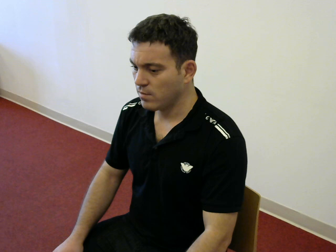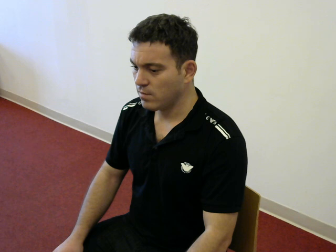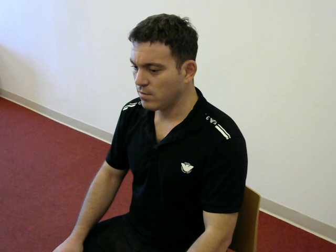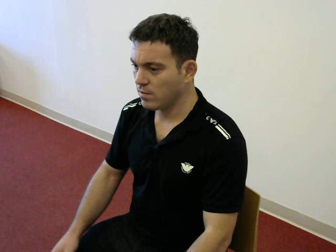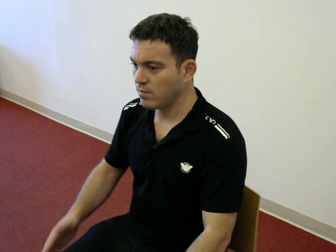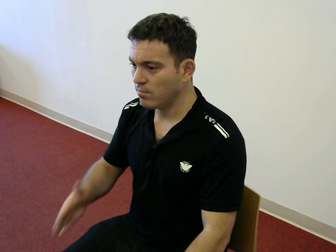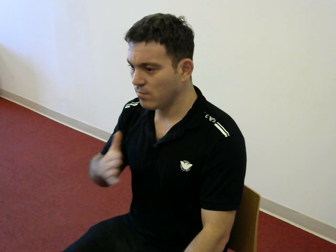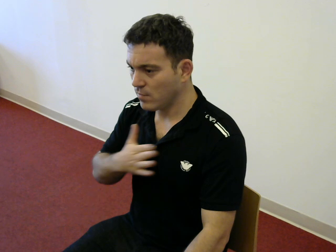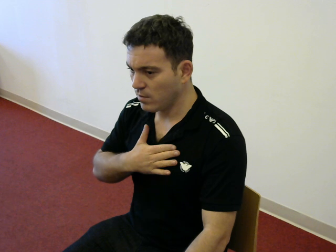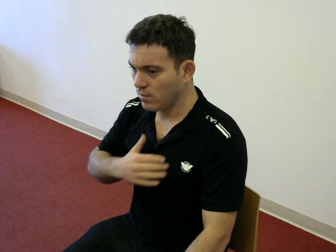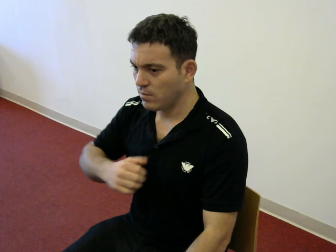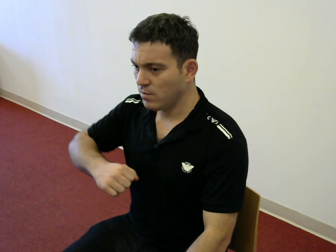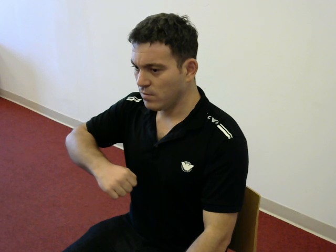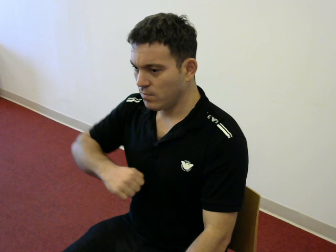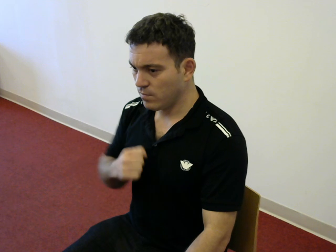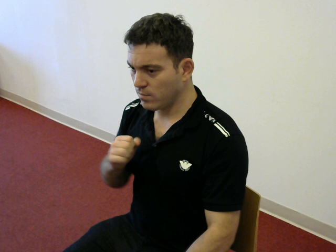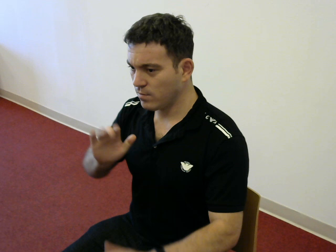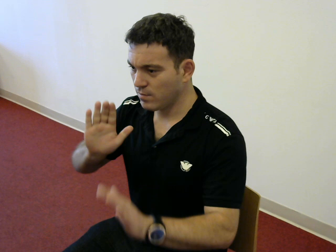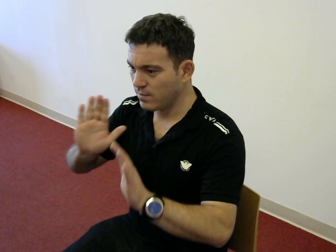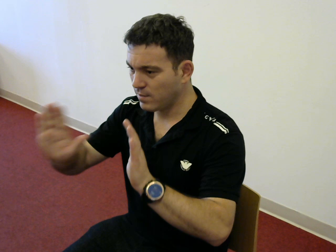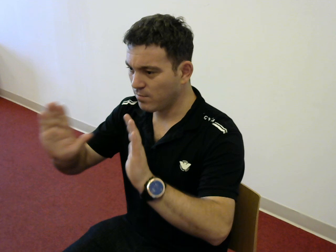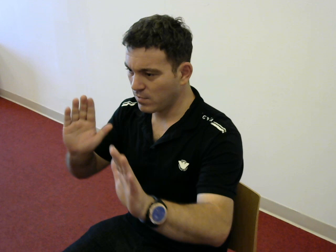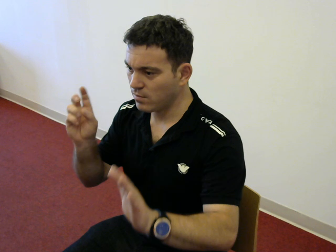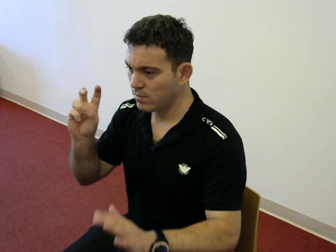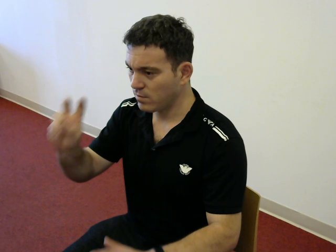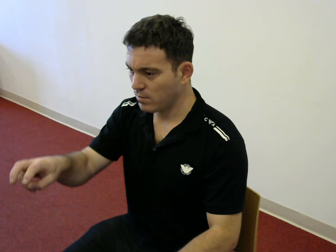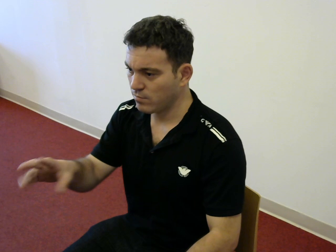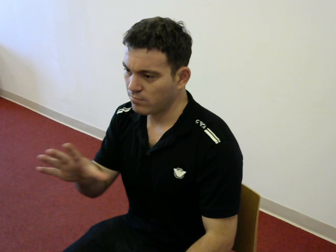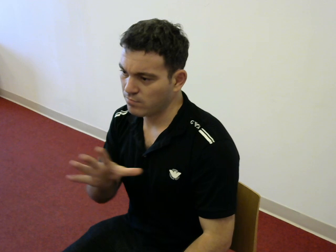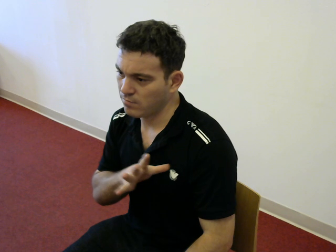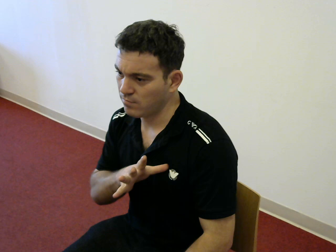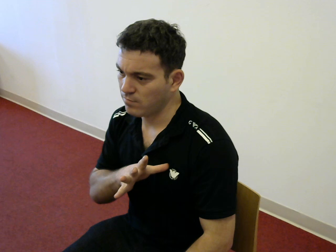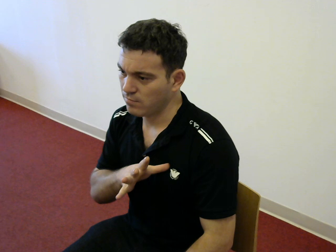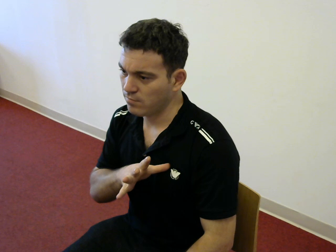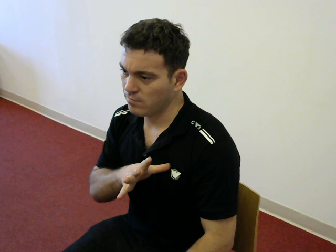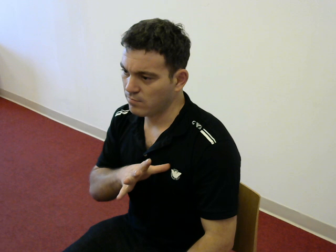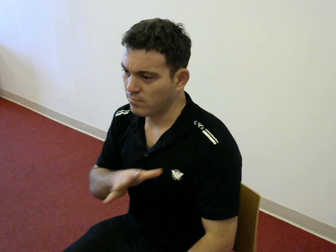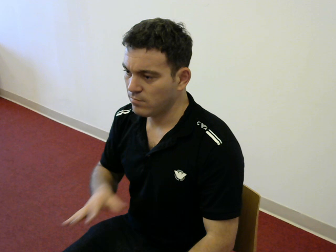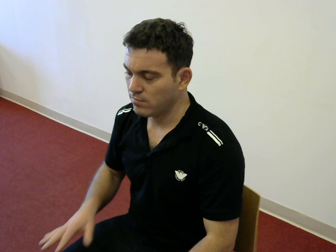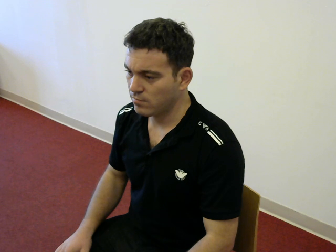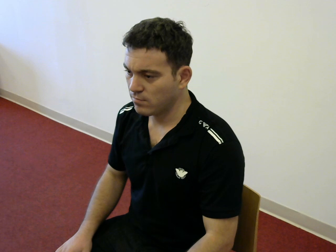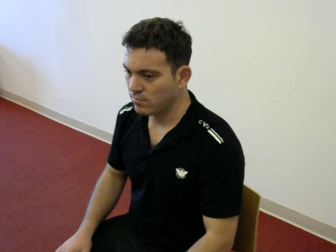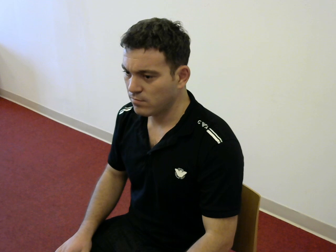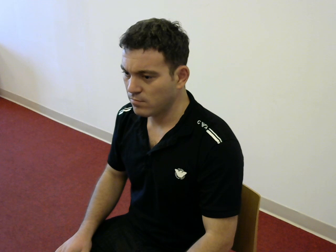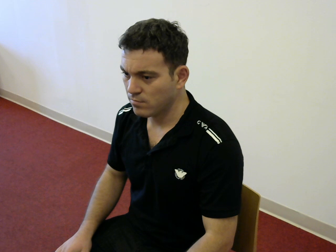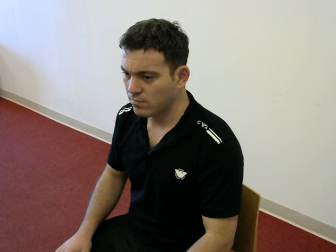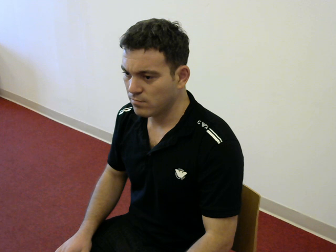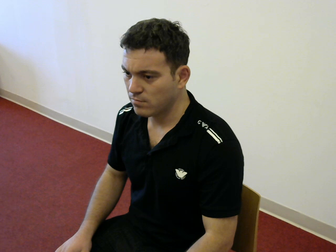Mənim dostumla sərgiyə getmişdim